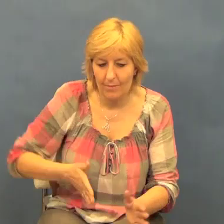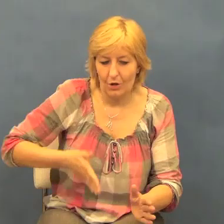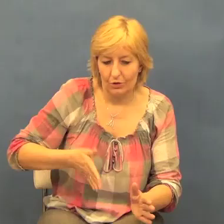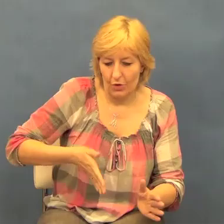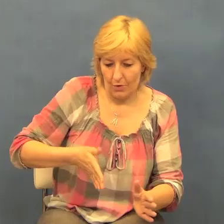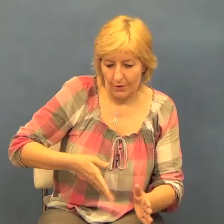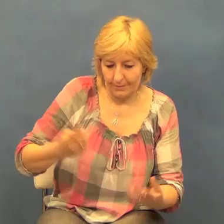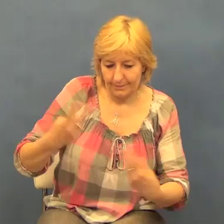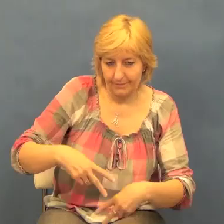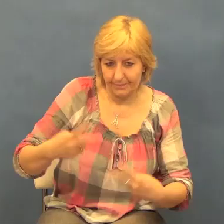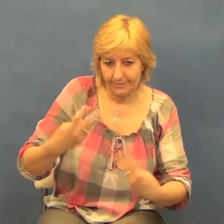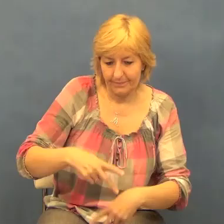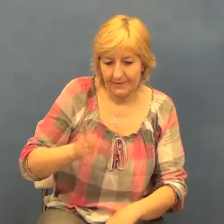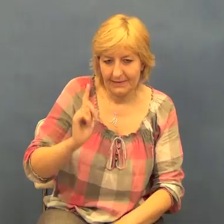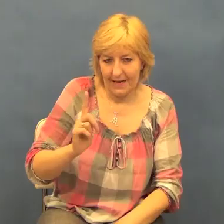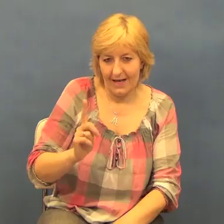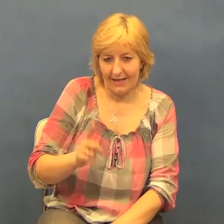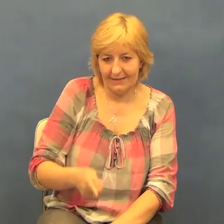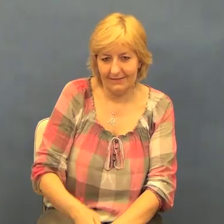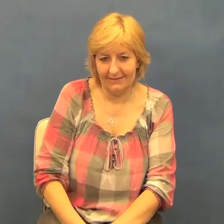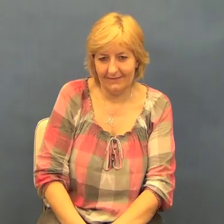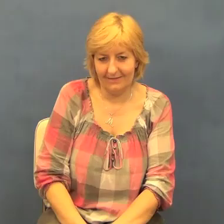Przed przejazdem kolejowym jest szlaban, jest zakaz wjazdu.